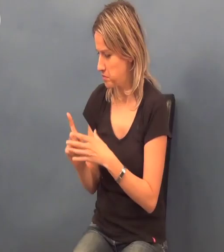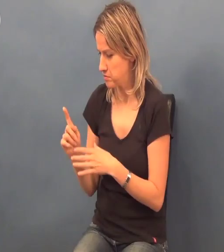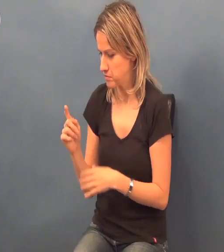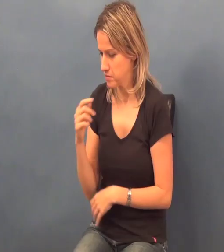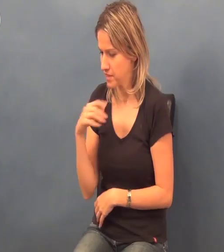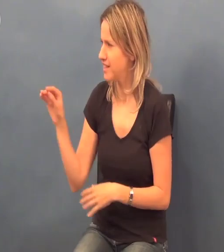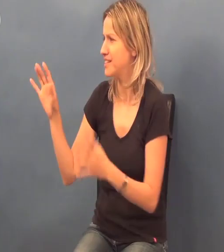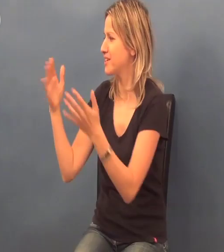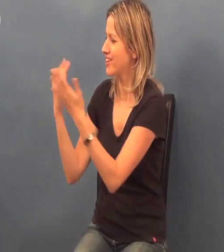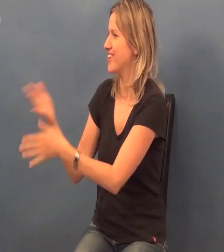Jeszcze raz, od nowa.